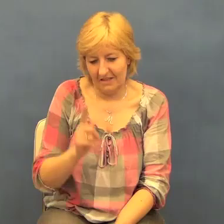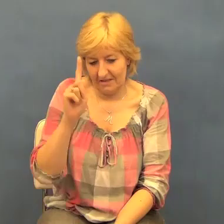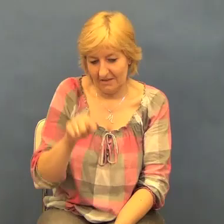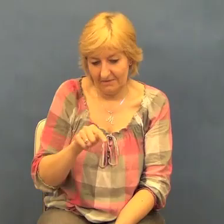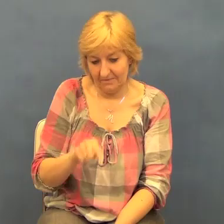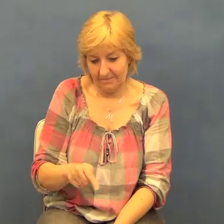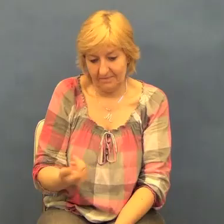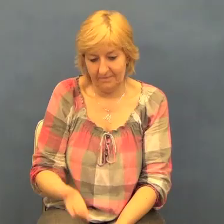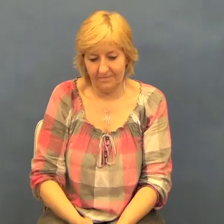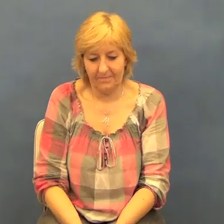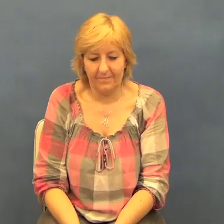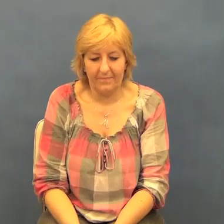Zakaz z wykrzyknikiem. Nie wiem, co to jest.